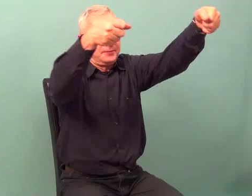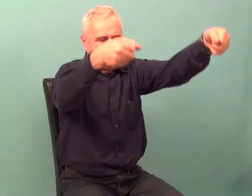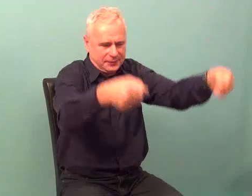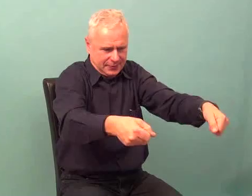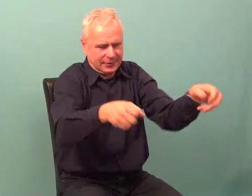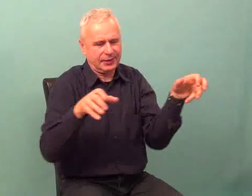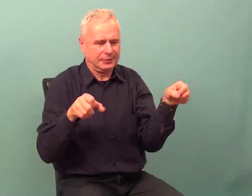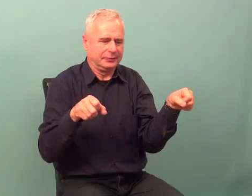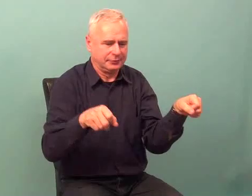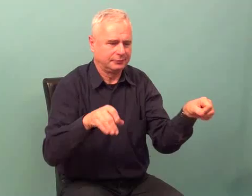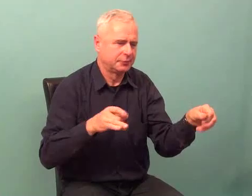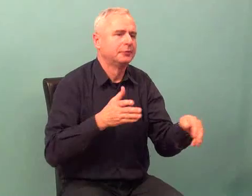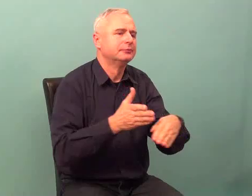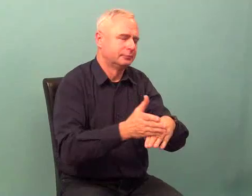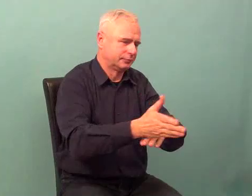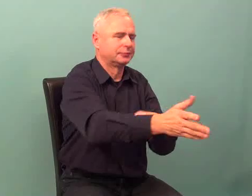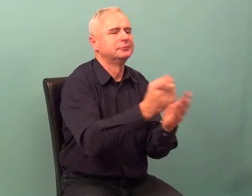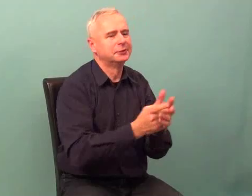Prowadził rower, a potem udało mu się na niego wsiąść i pojechał.